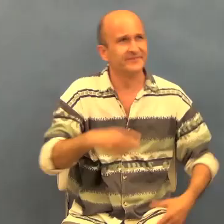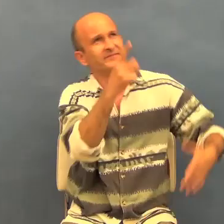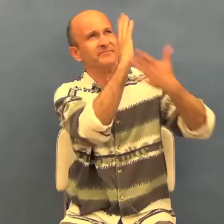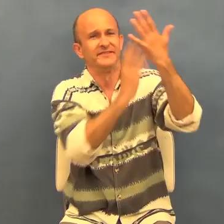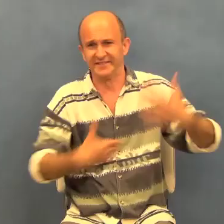Denerwuje się.